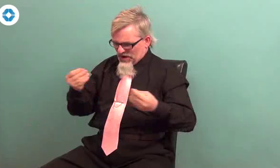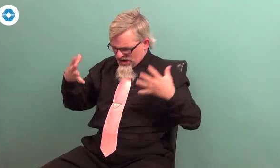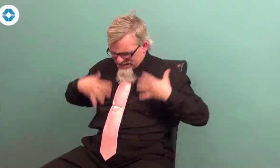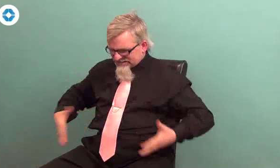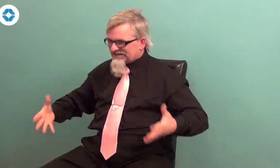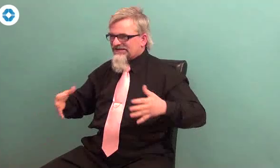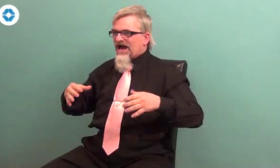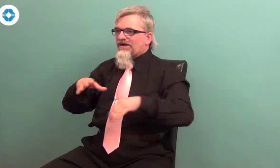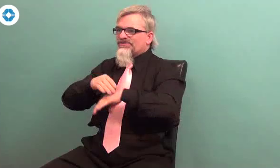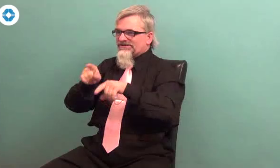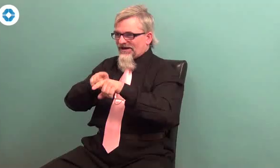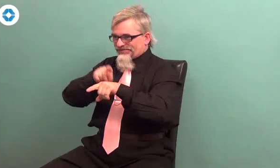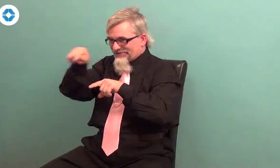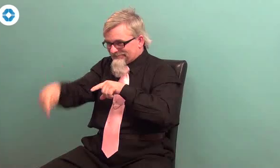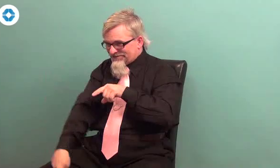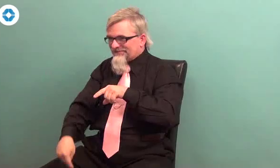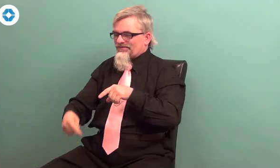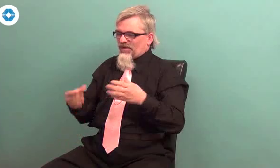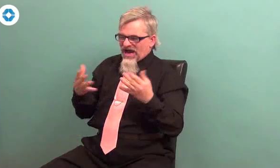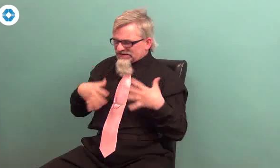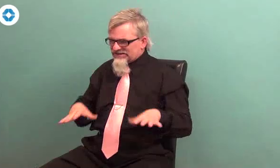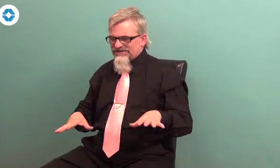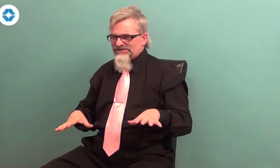Pies tak samo wskakuje do wody i jest mokry.